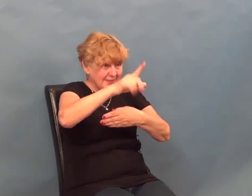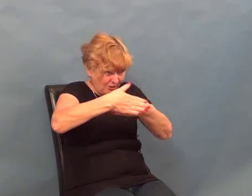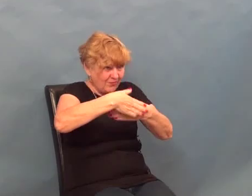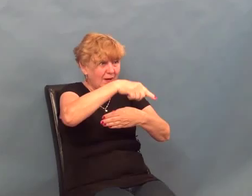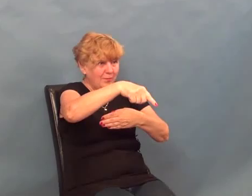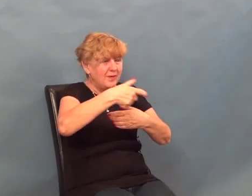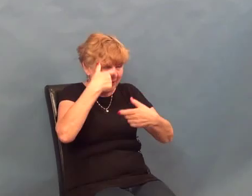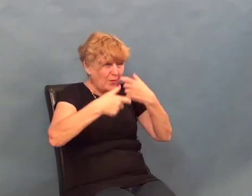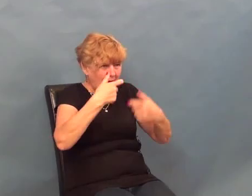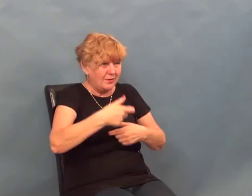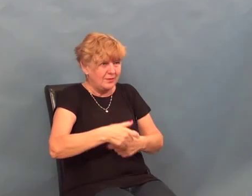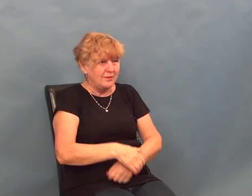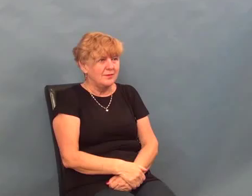Za drzwiami jest głośno.